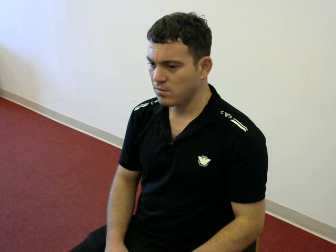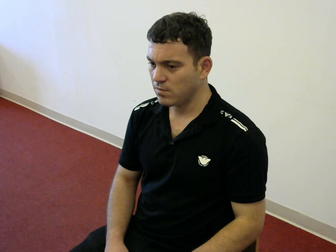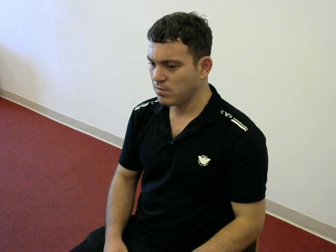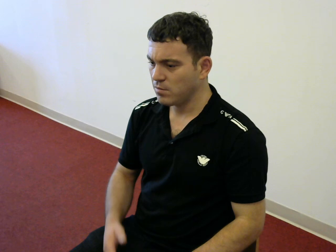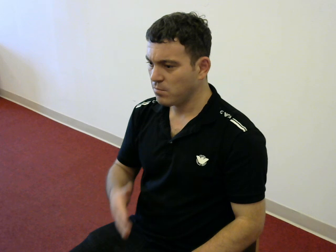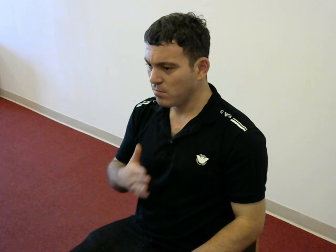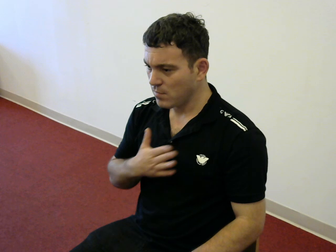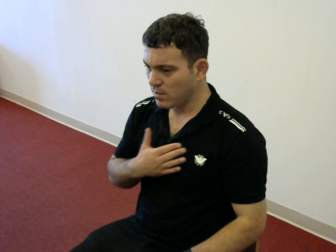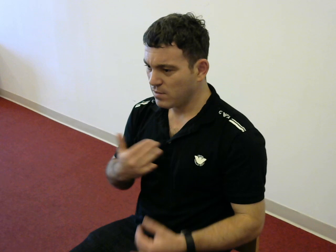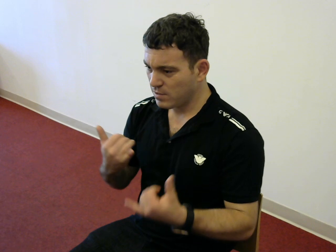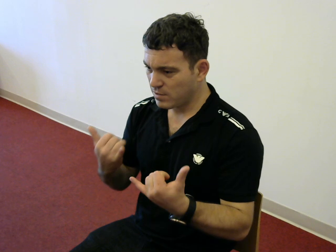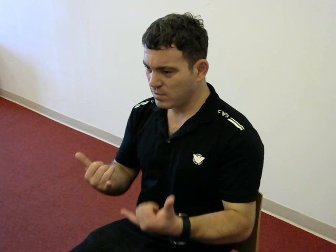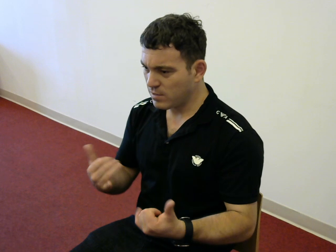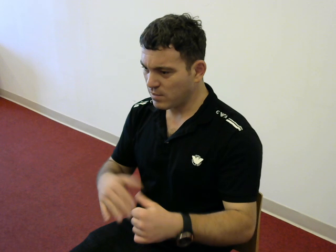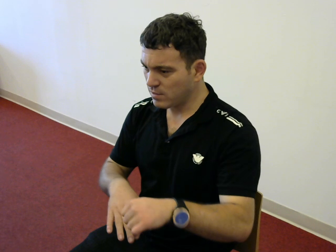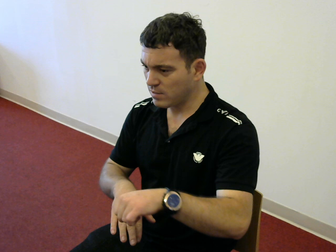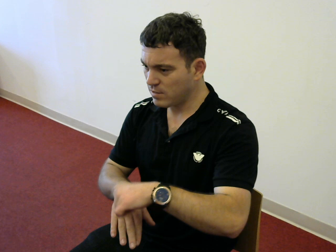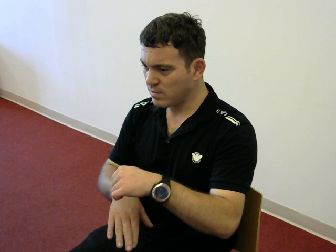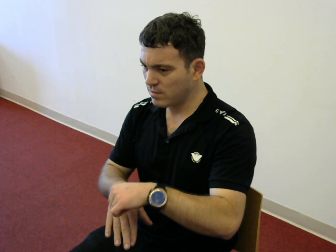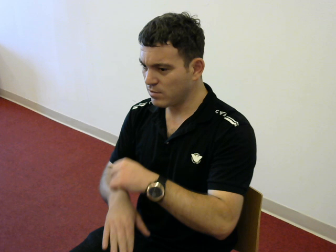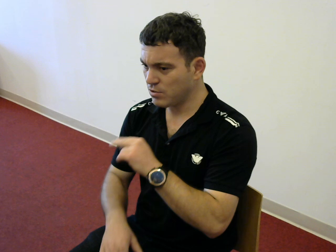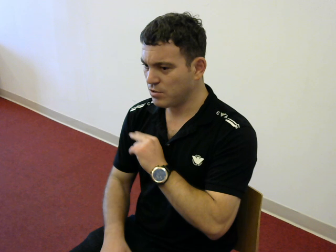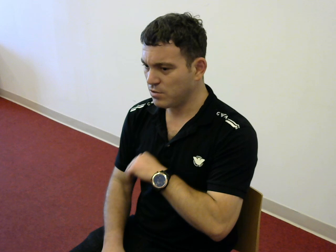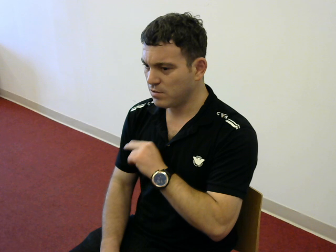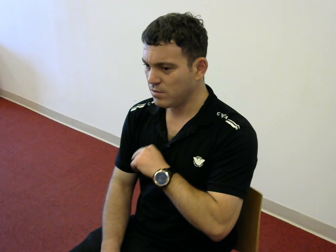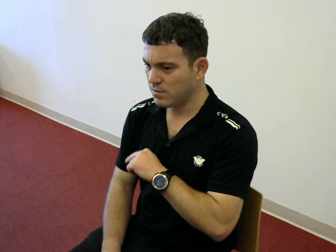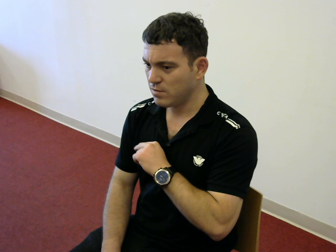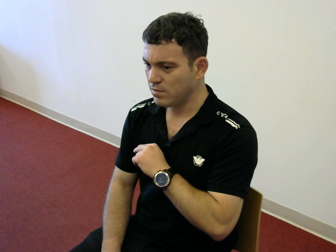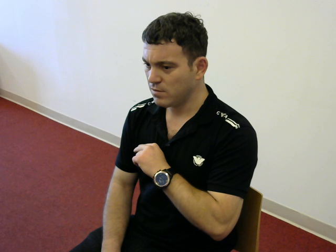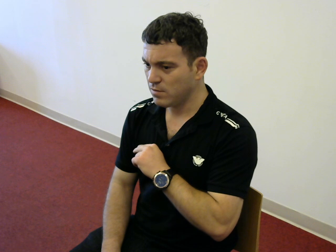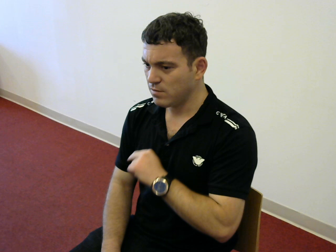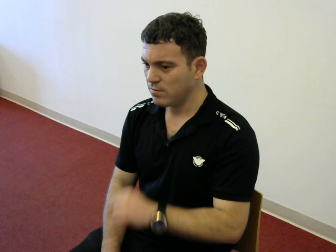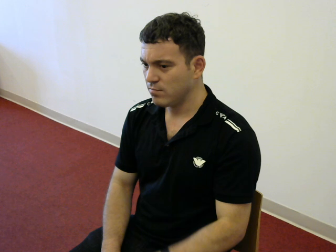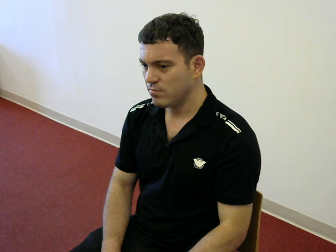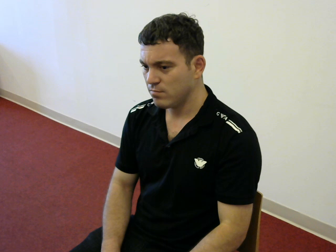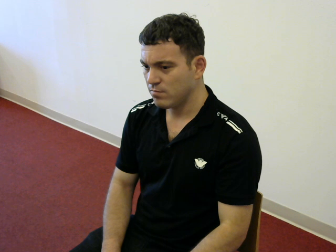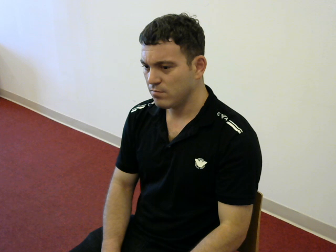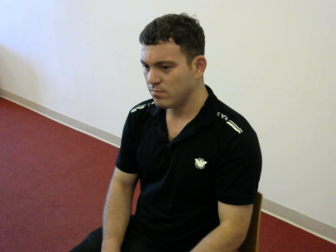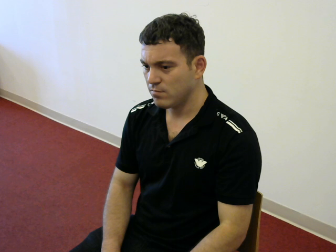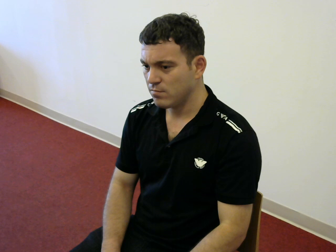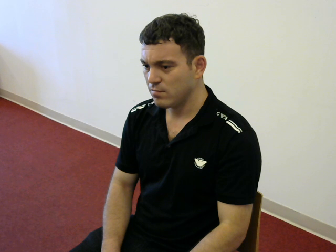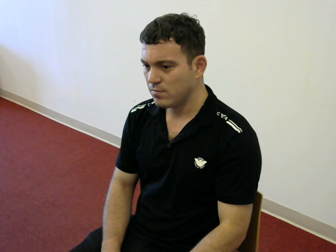Mən indi zərgər işləyirəm